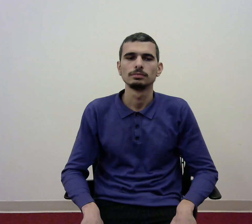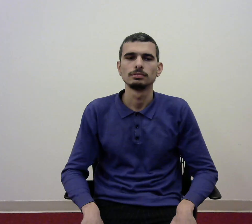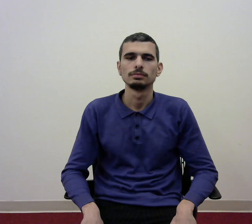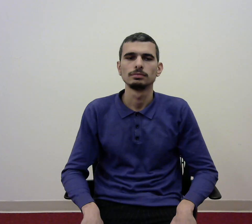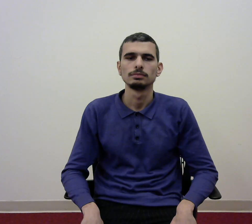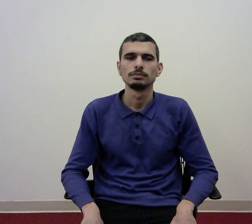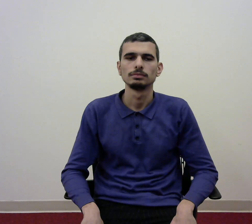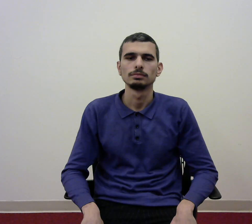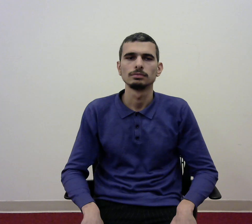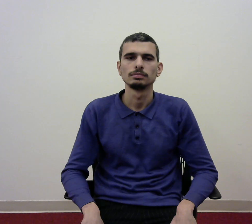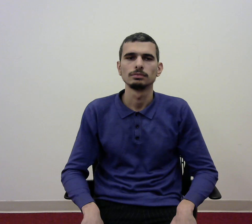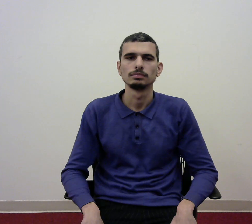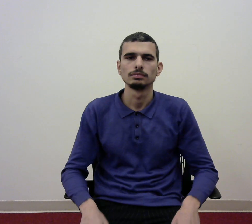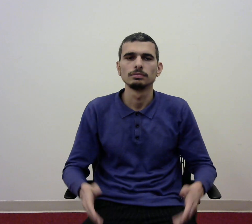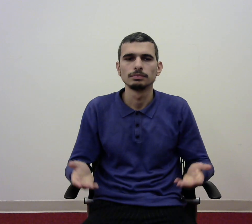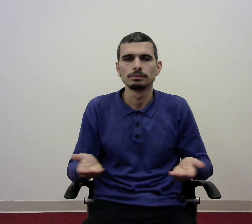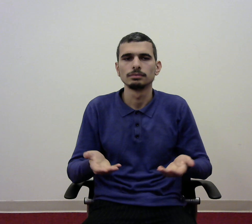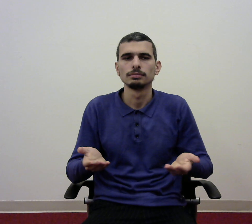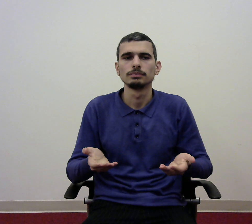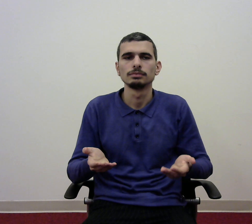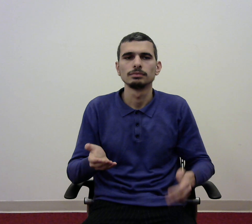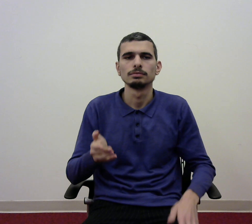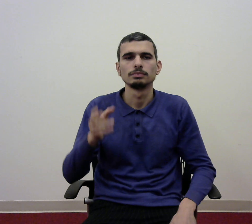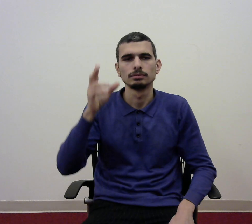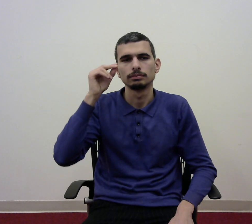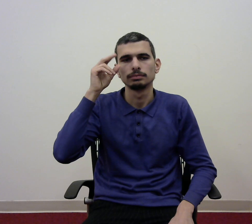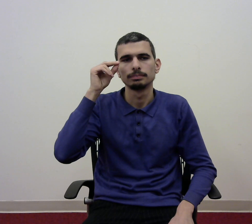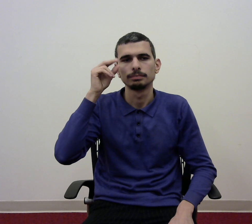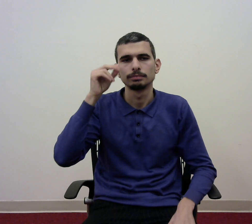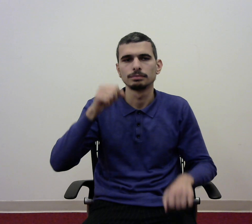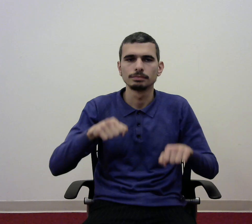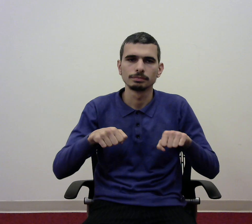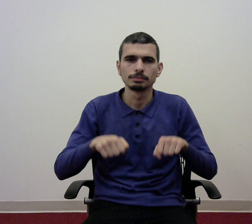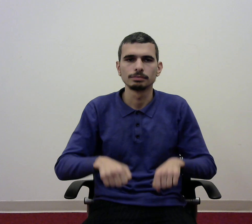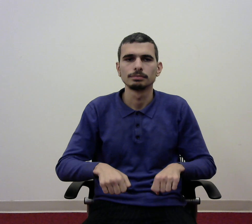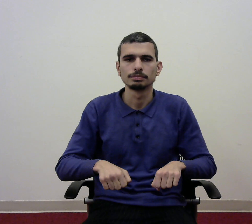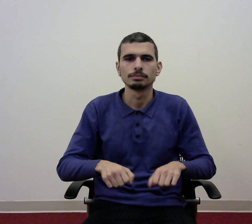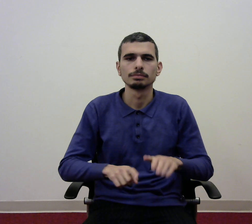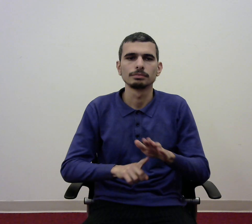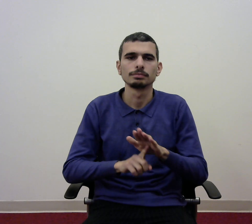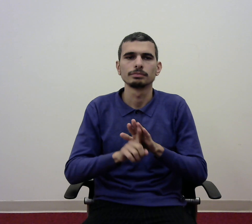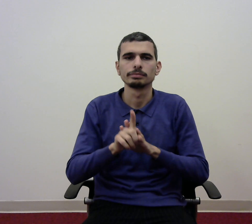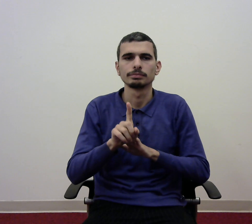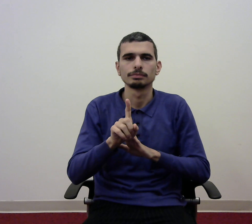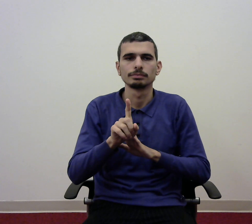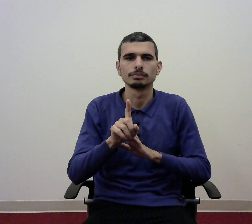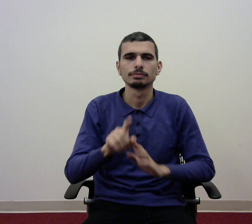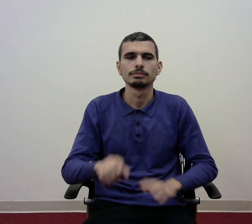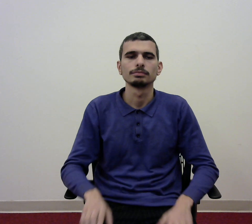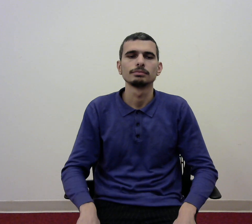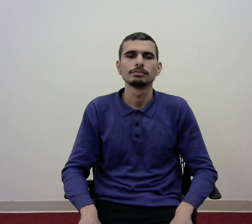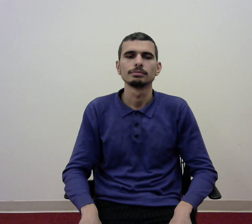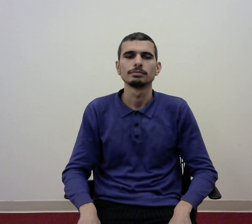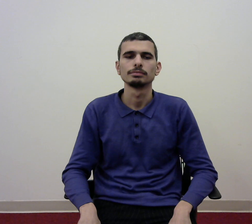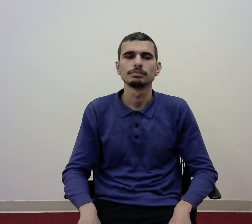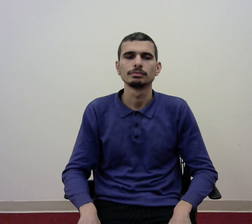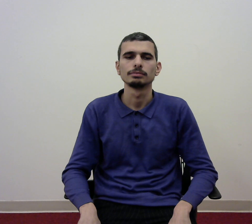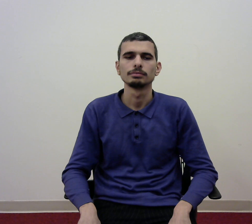Hansı tarixdən hüququm başlayır?